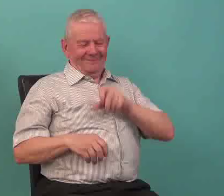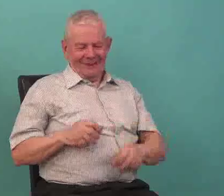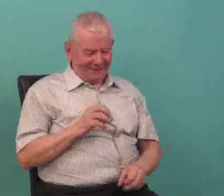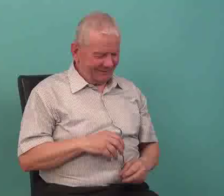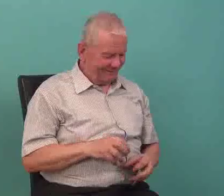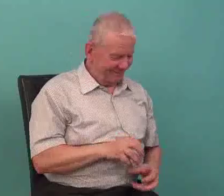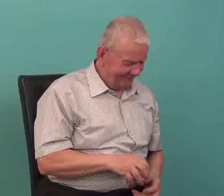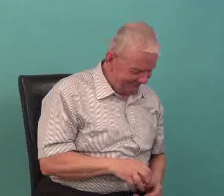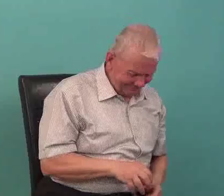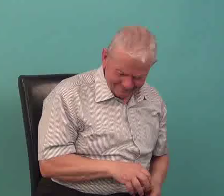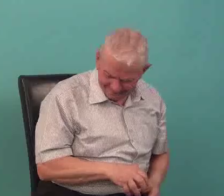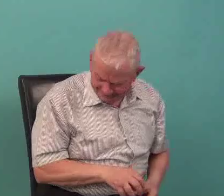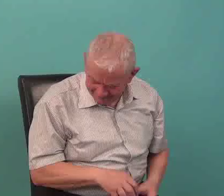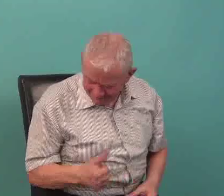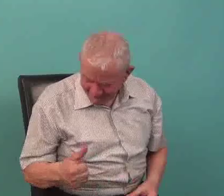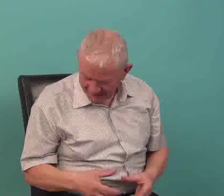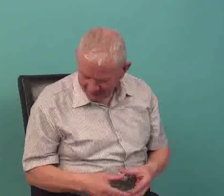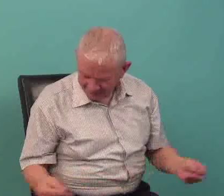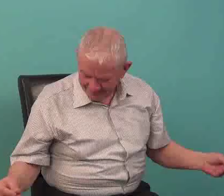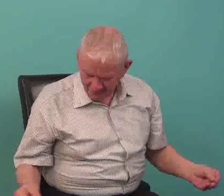Chce wrzucać gruszki do kosza i zauważa, że jeden kosz zniknął.